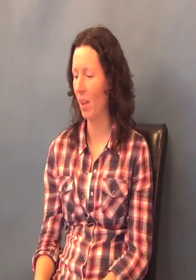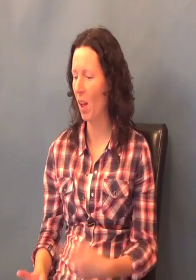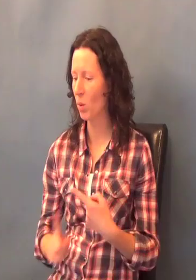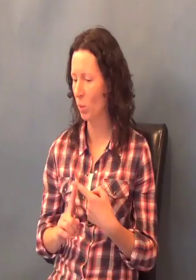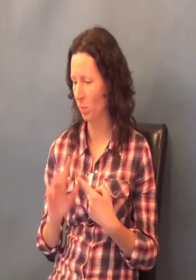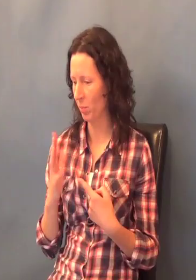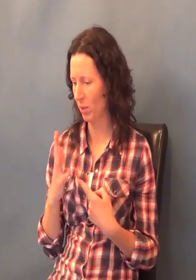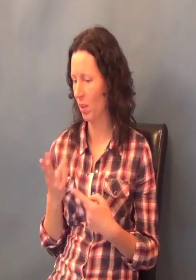Numer pięć?